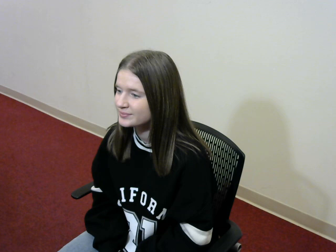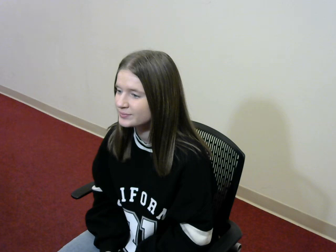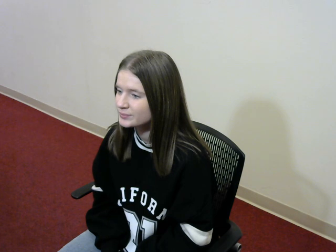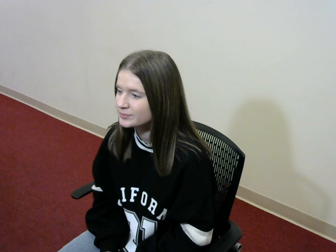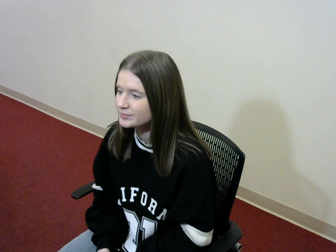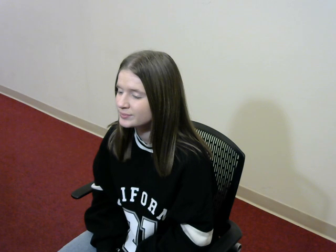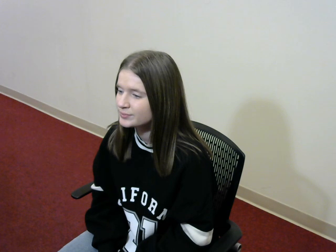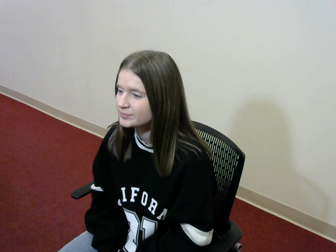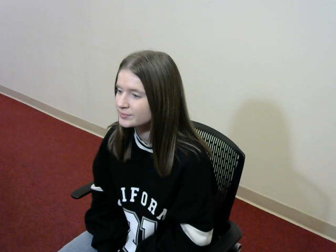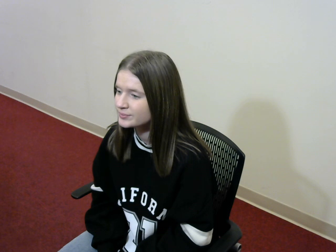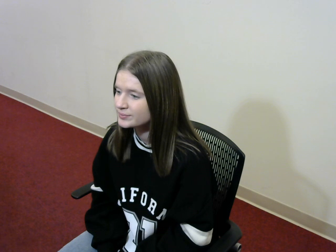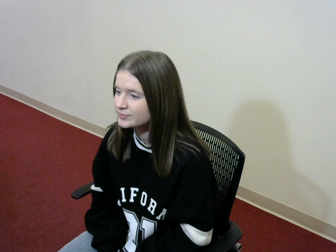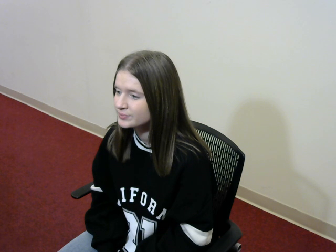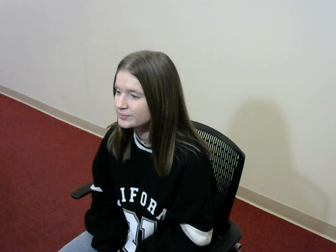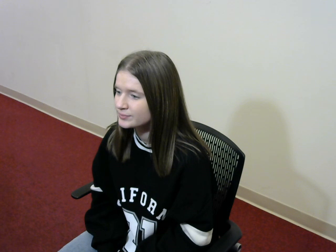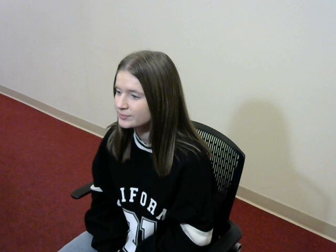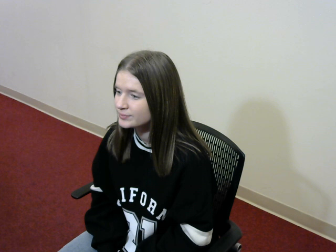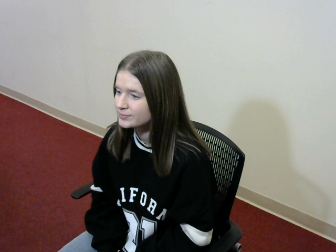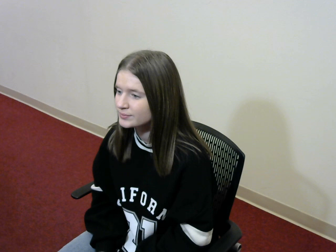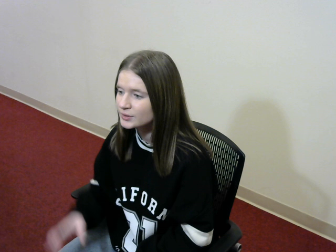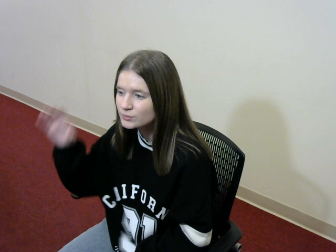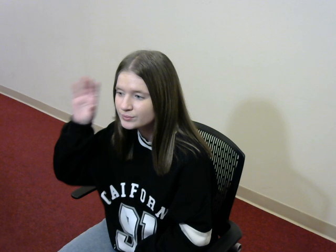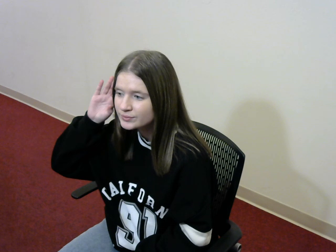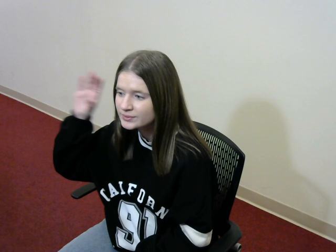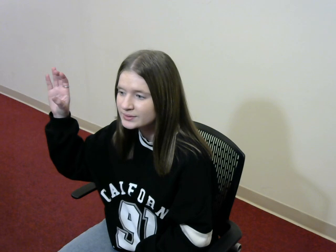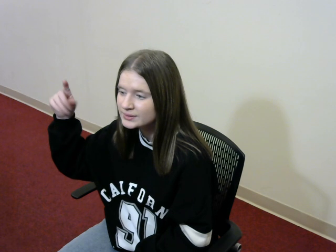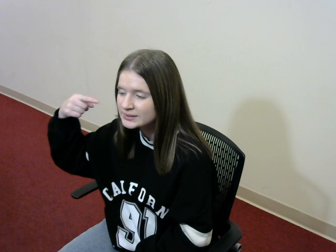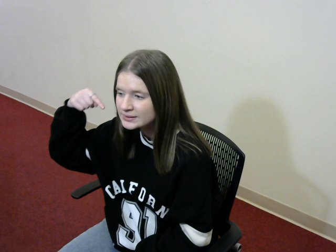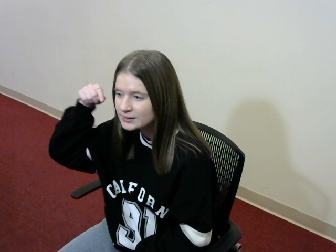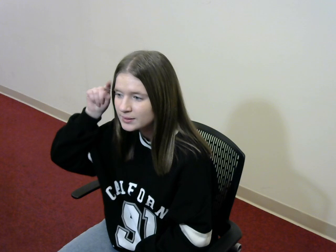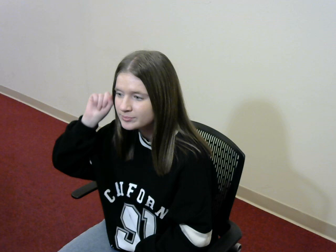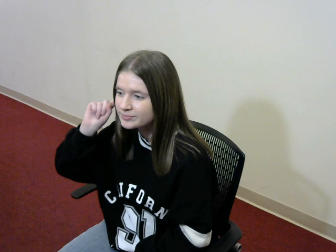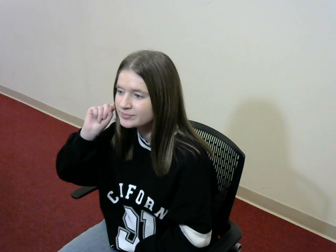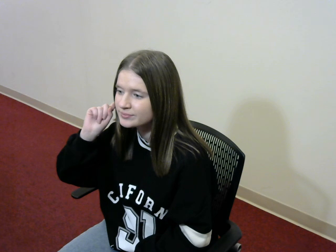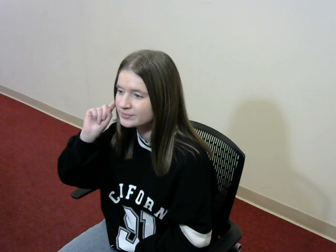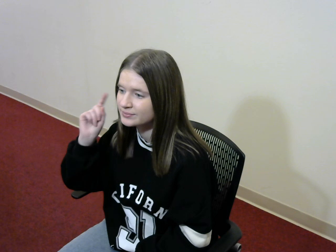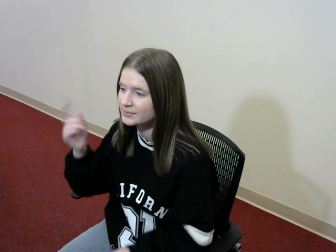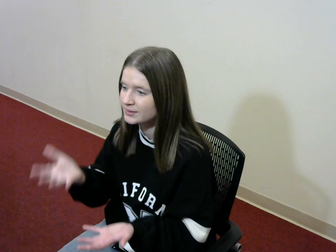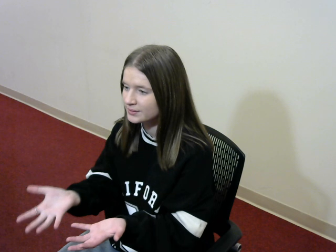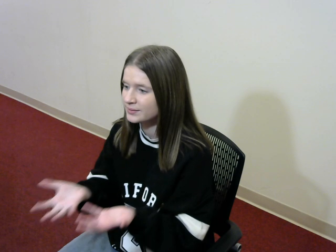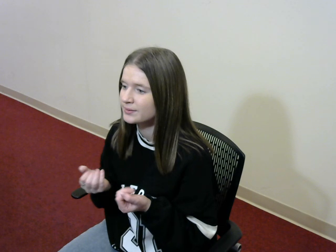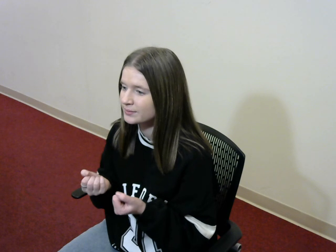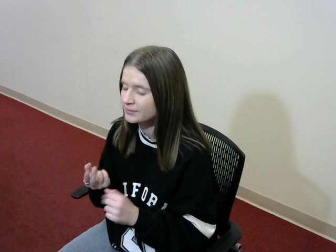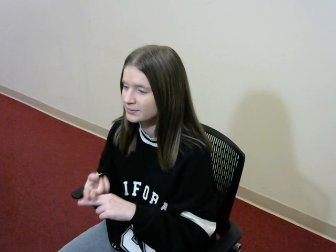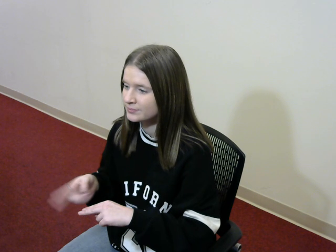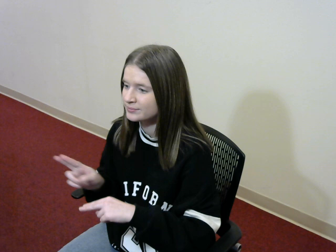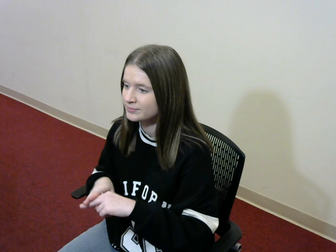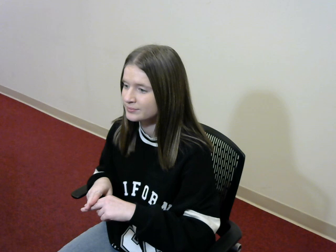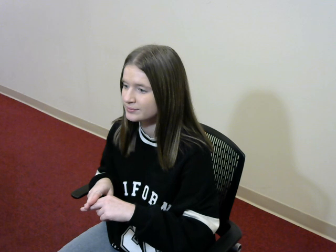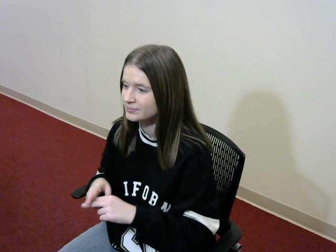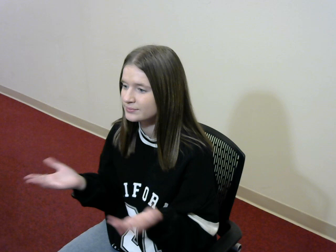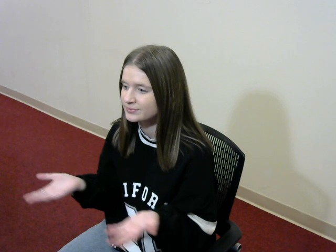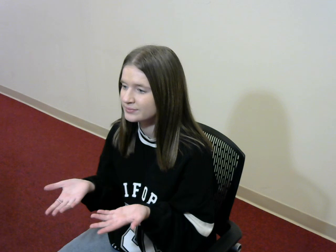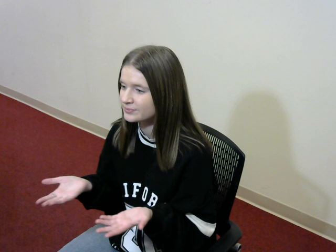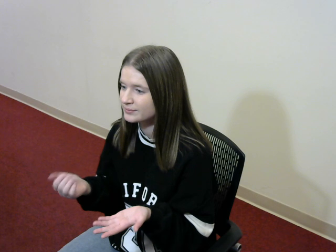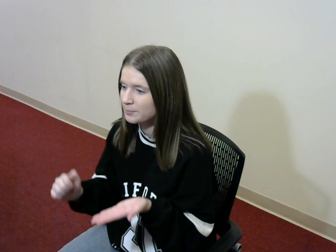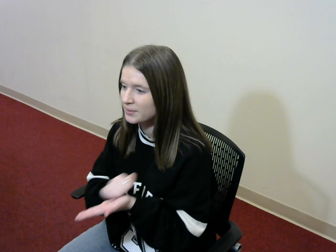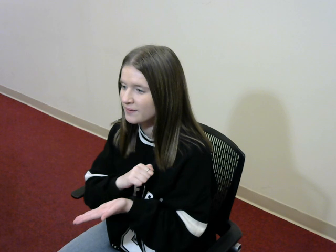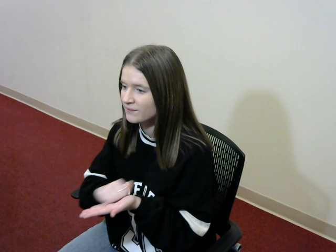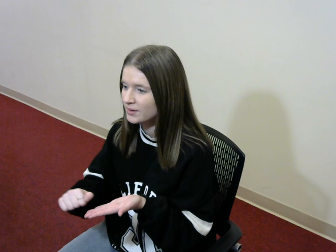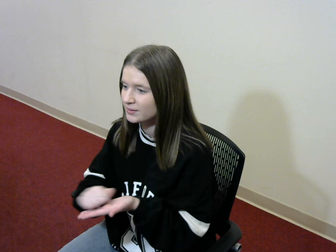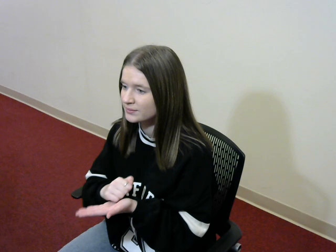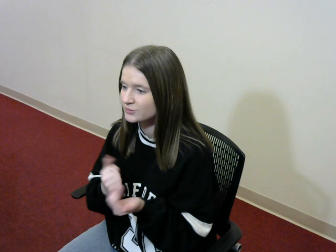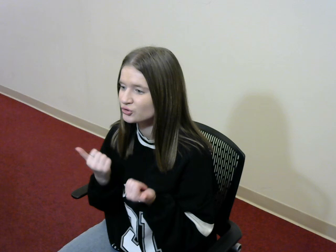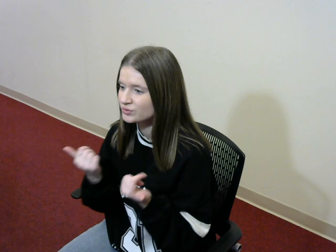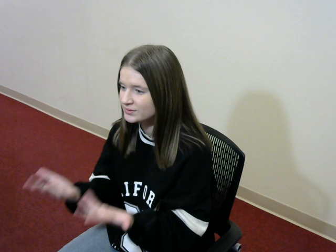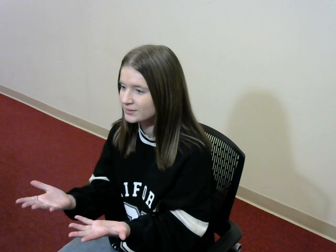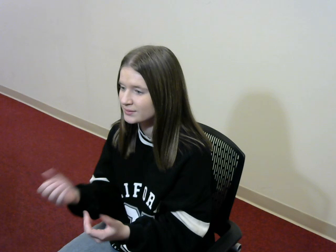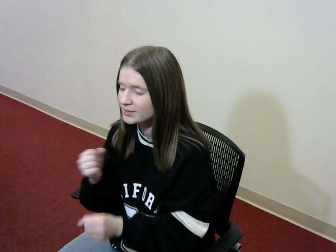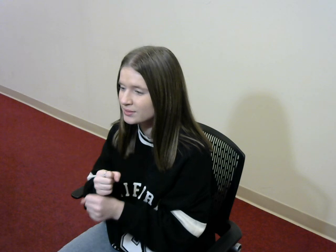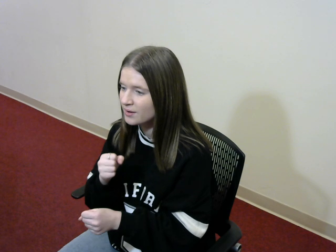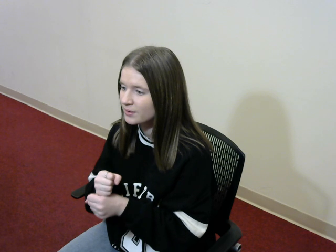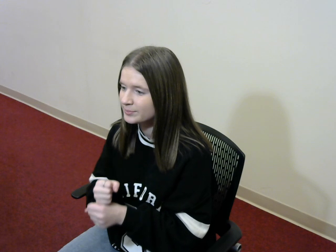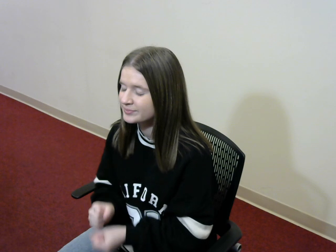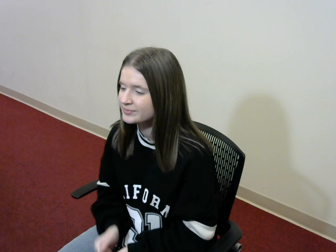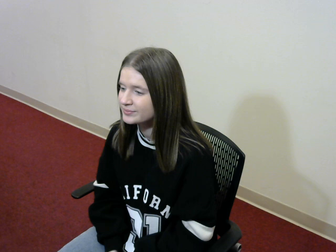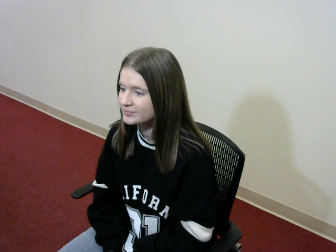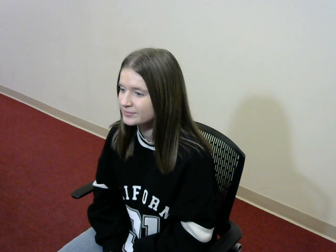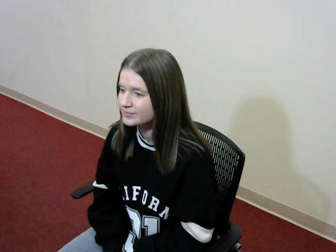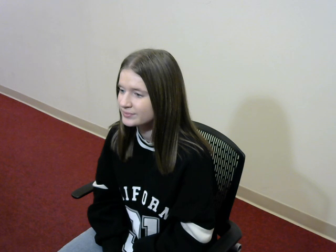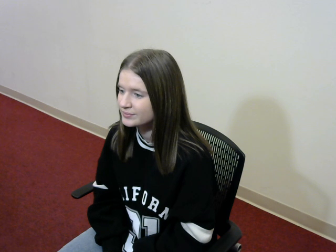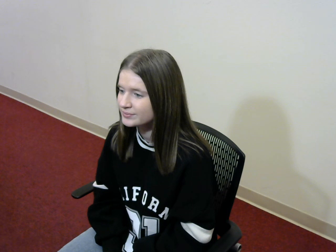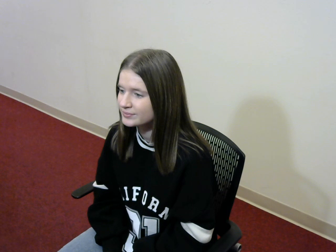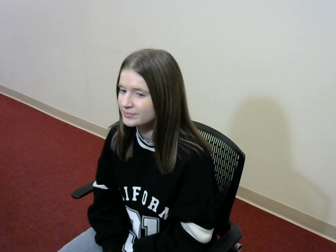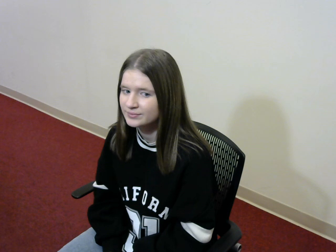Eşitmə aparatı alınması üçün hansı sənədlər tələb edilir?